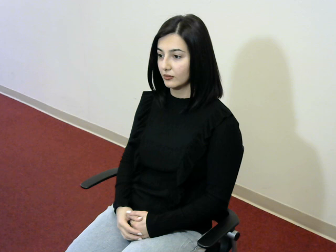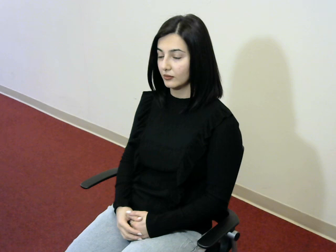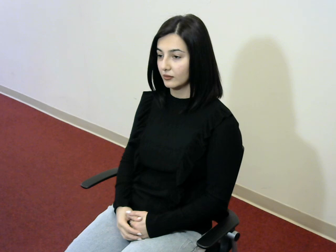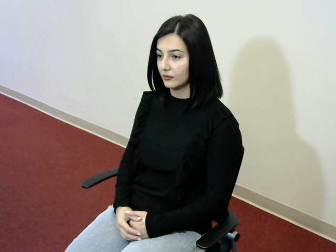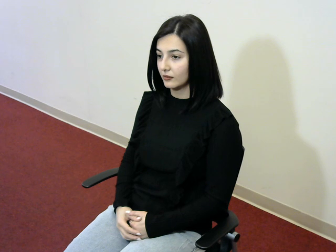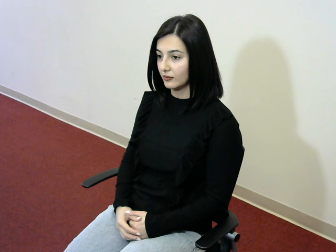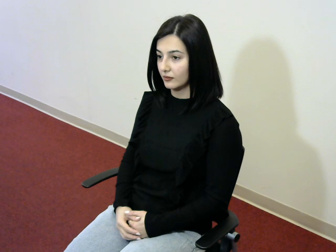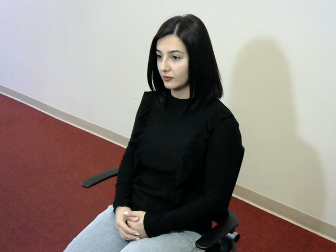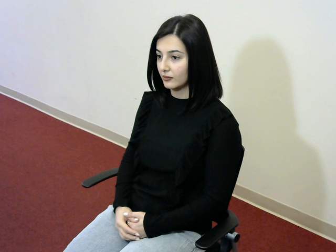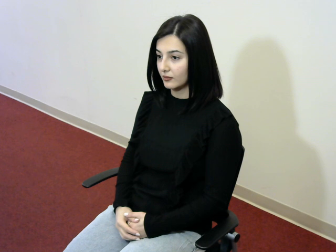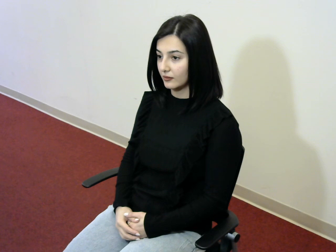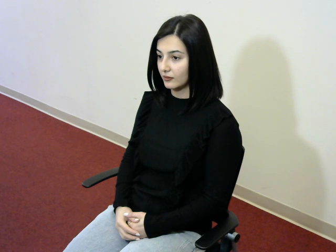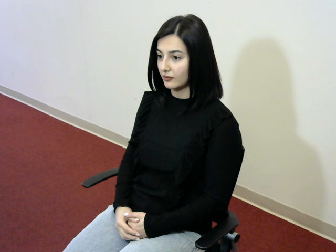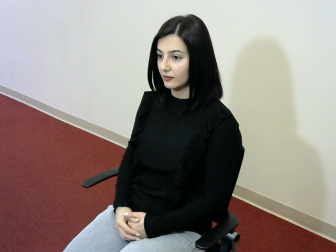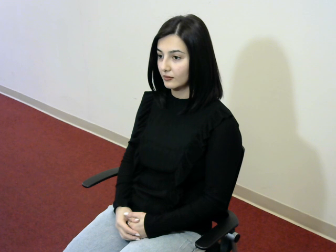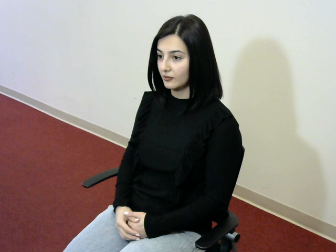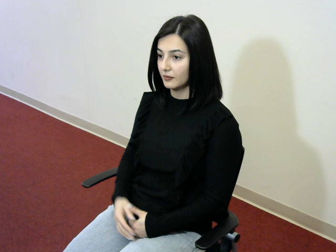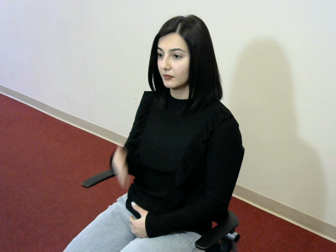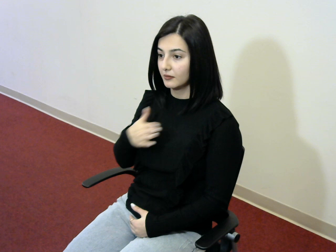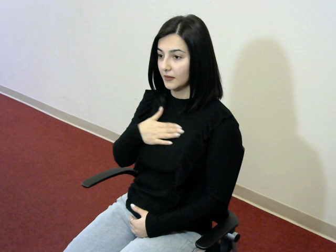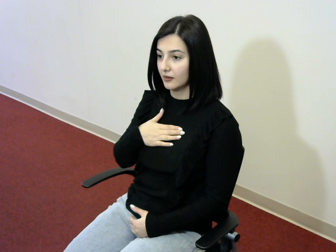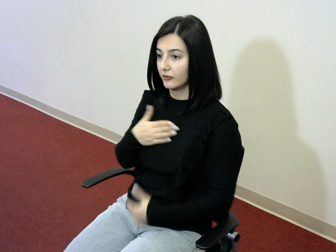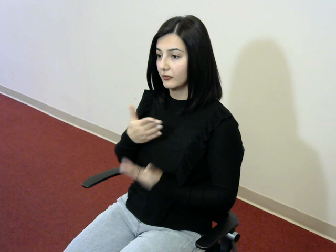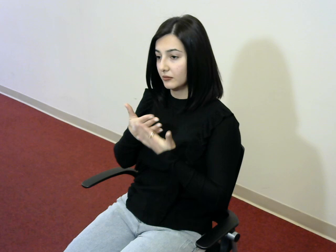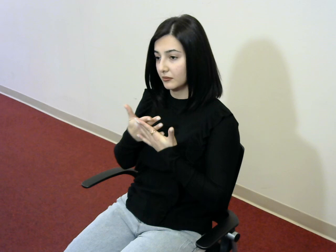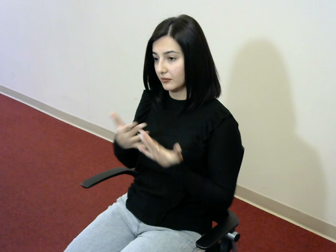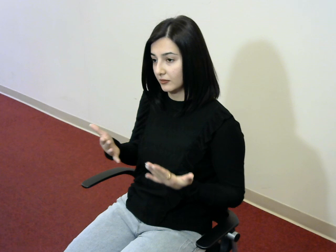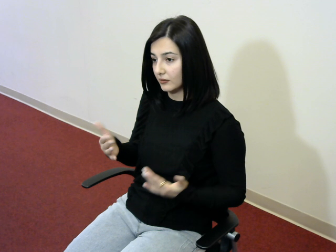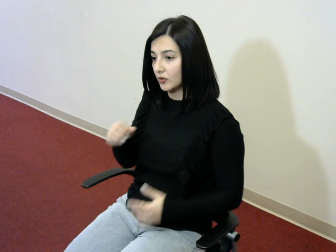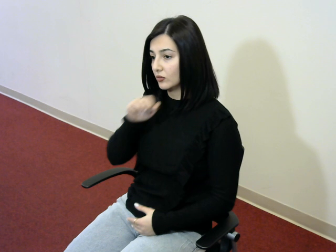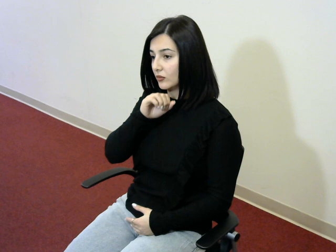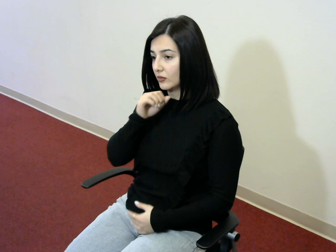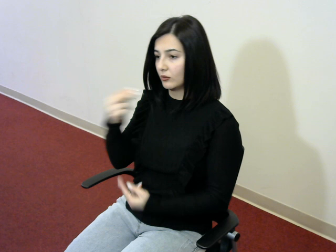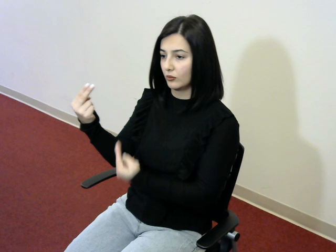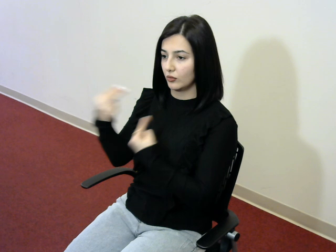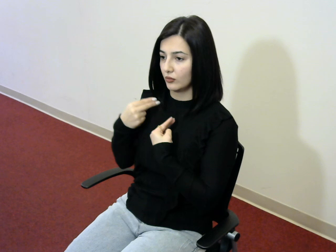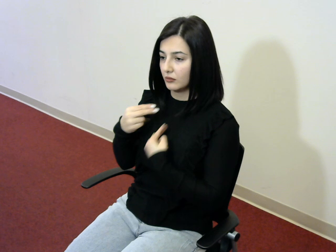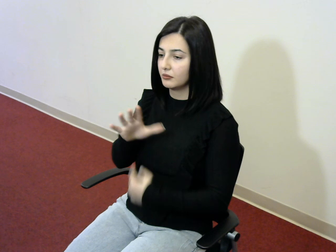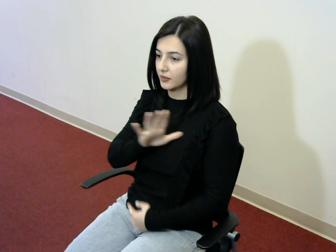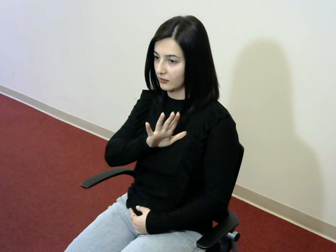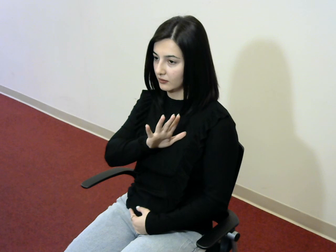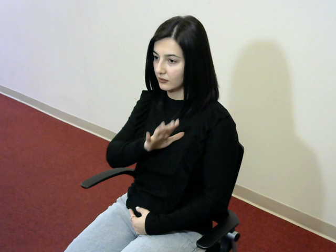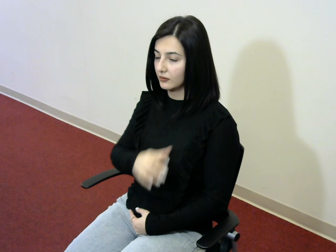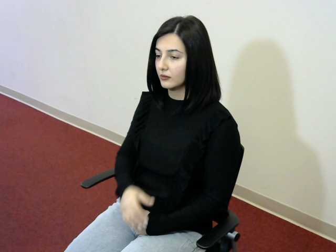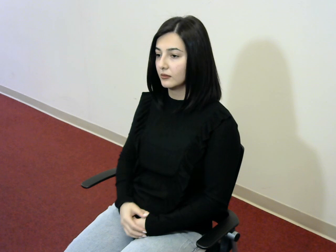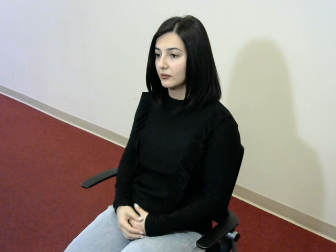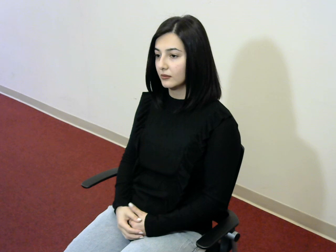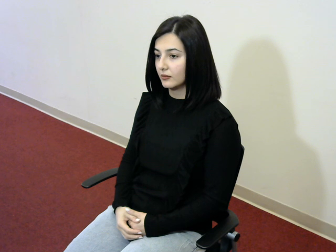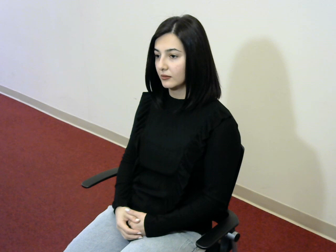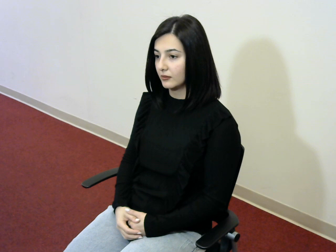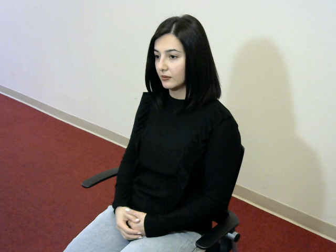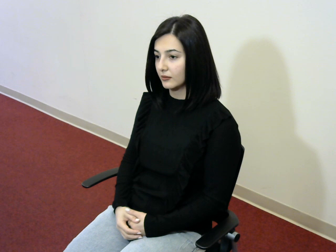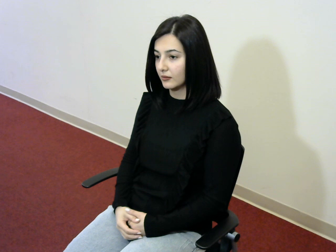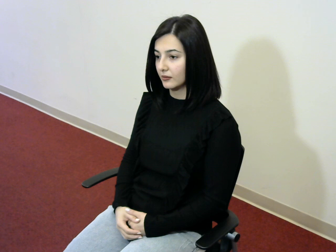Mənim əşyalarımı oğurlayıblar